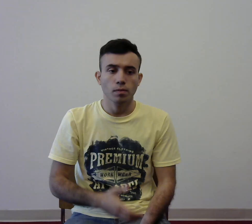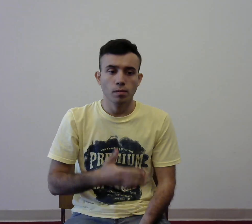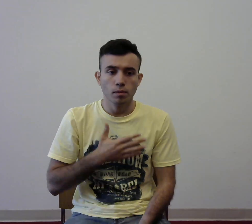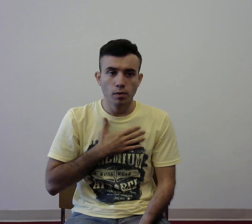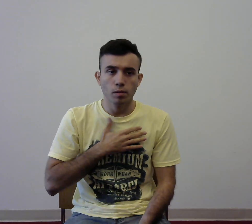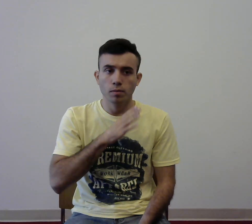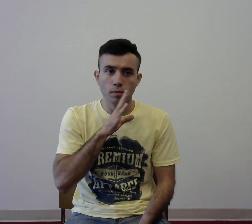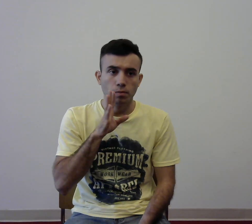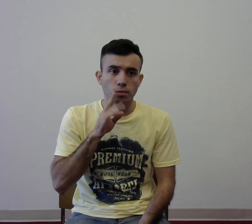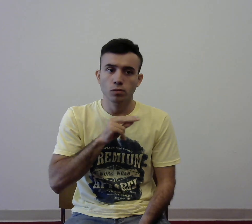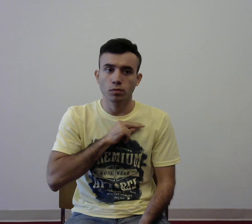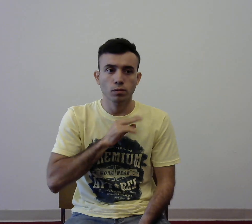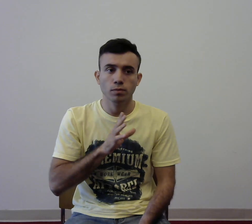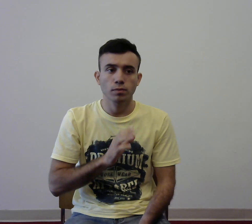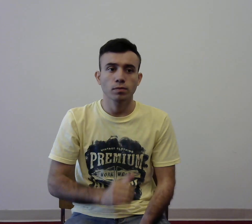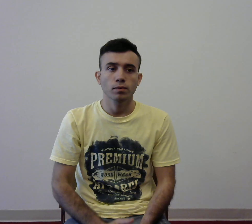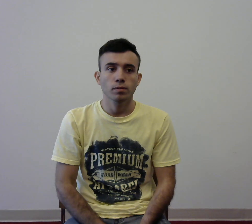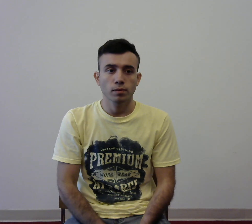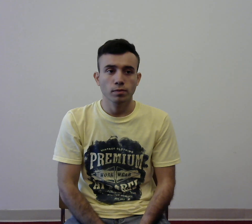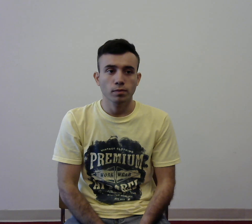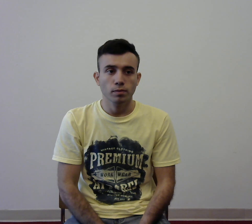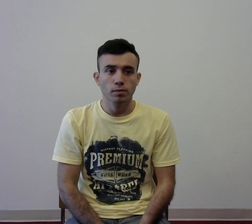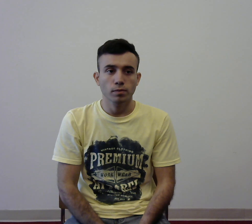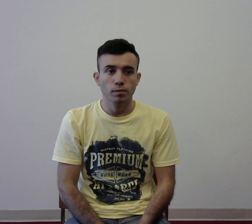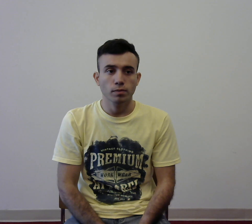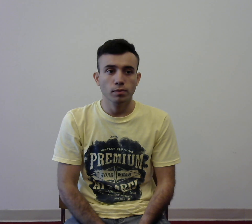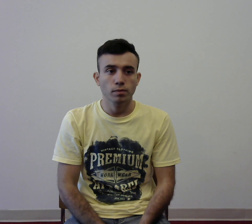Mənim anam işsizdir